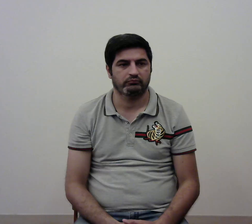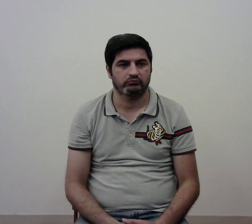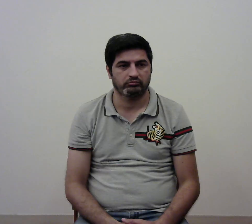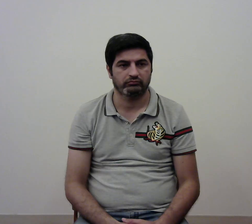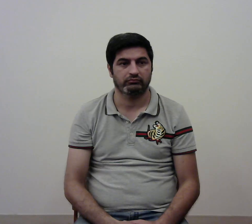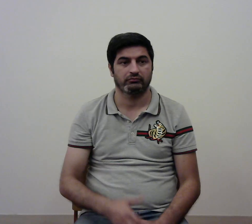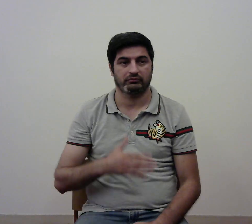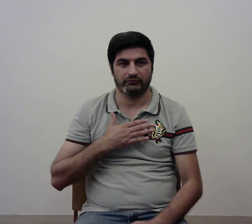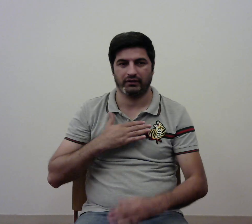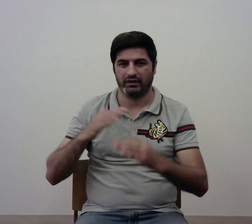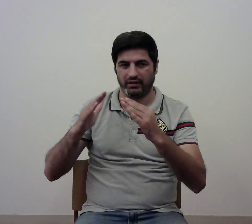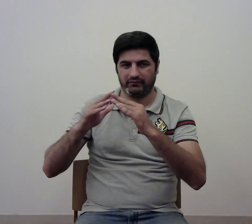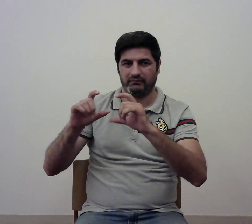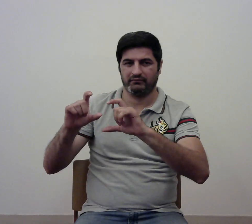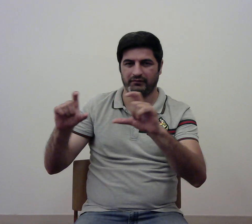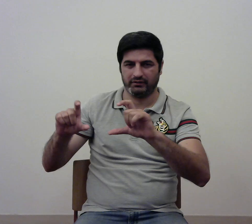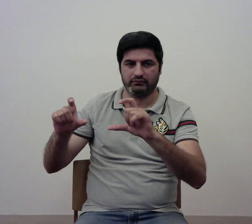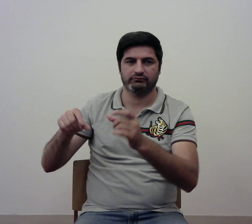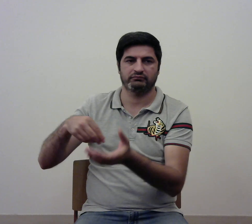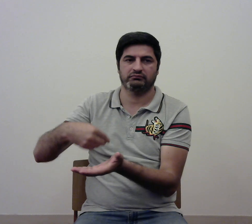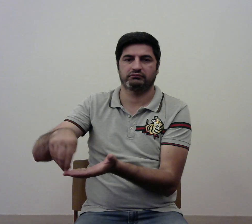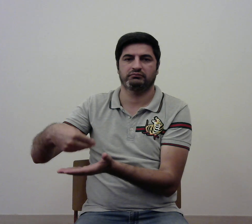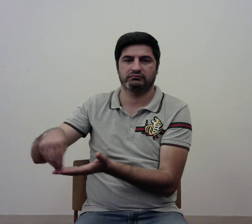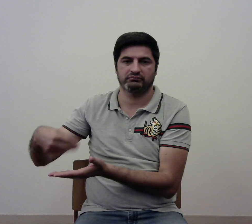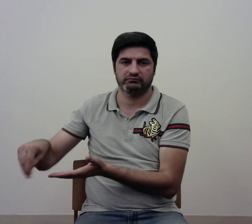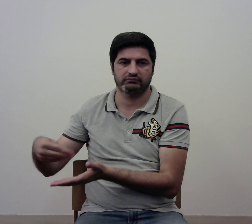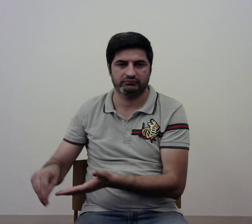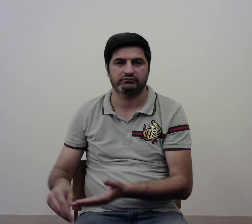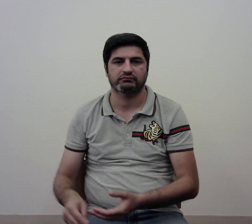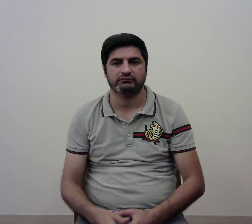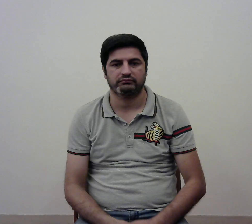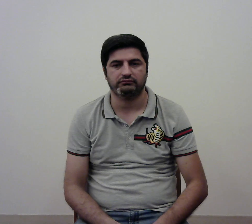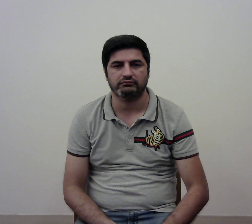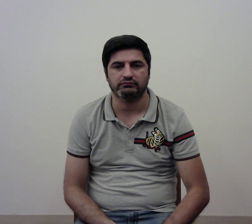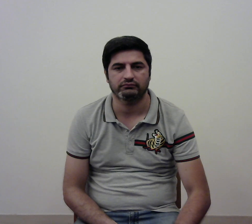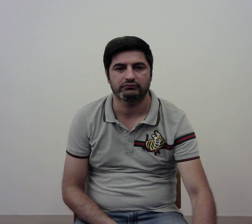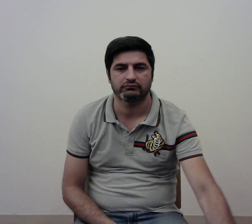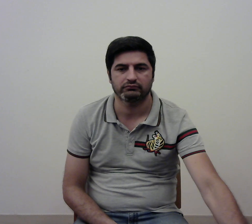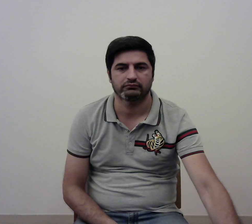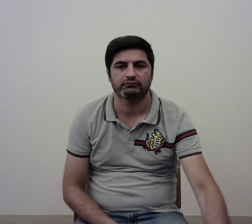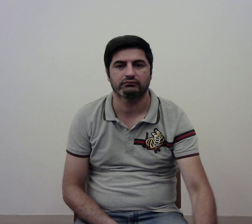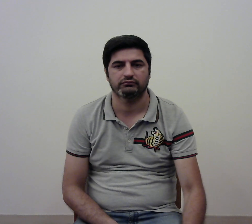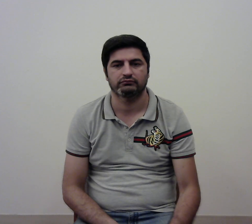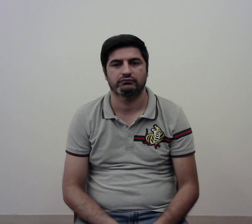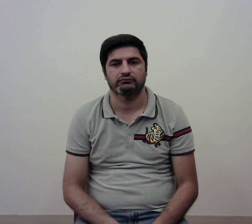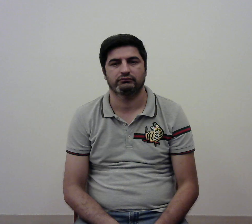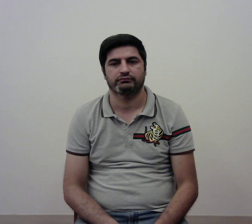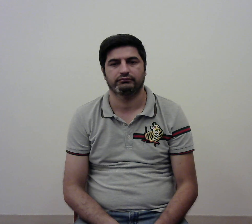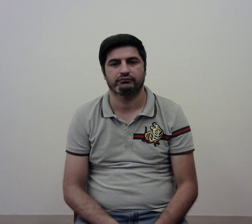Mən evə ərzaq almalıyam